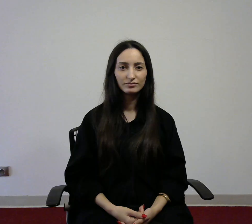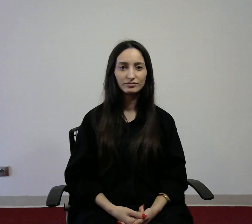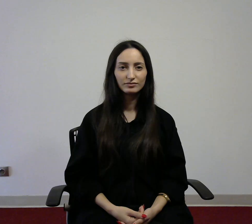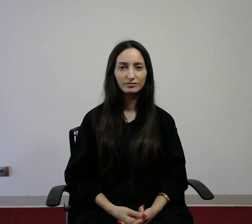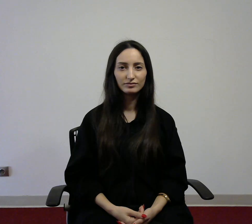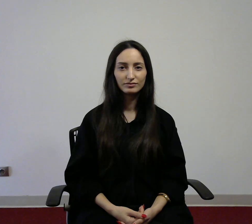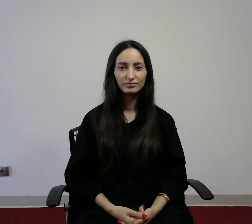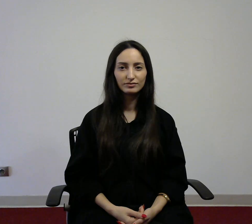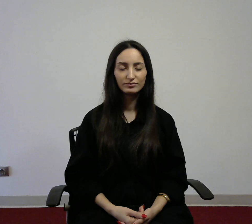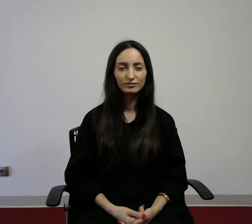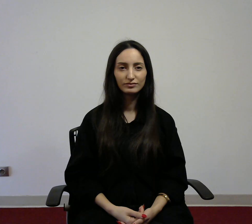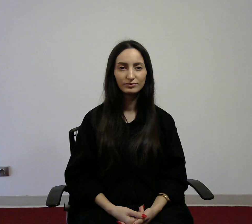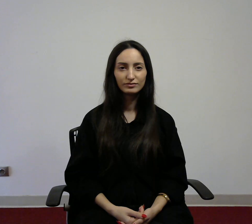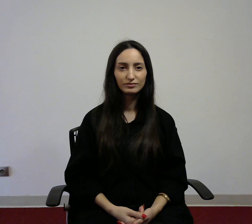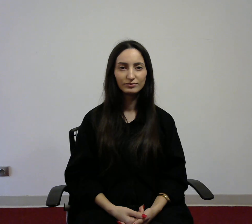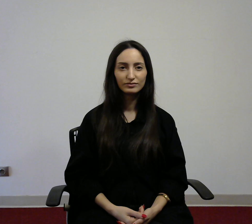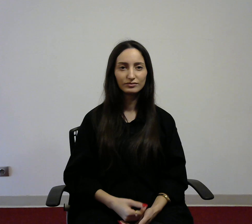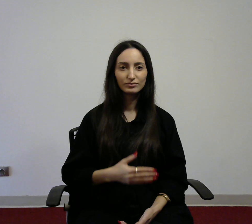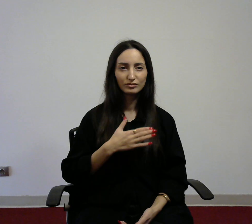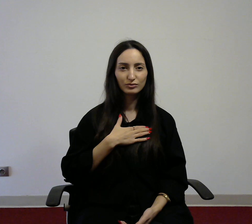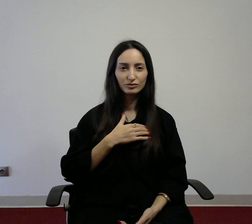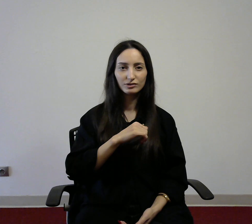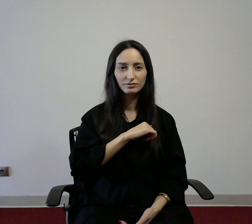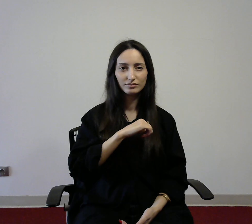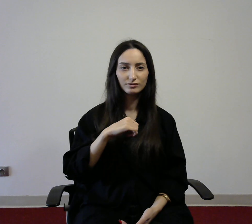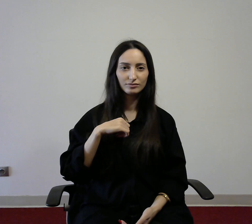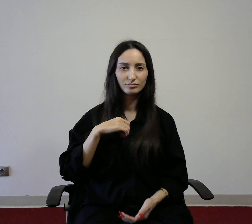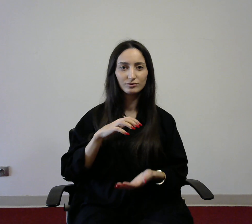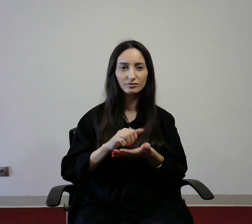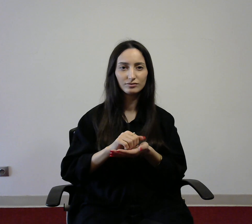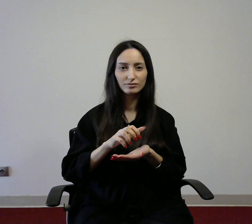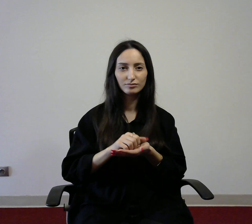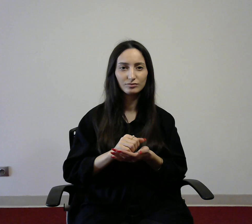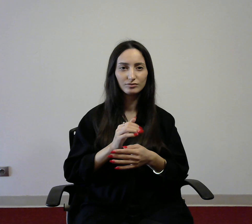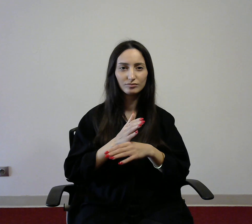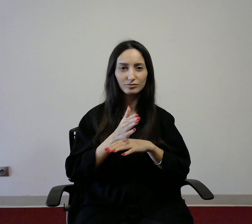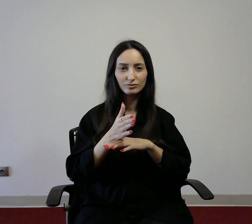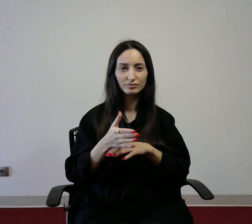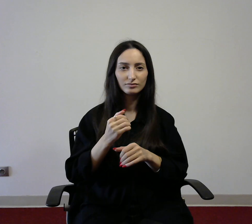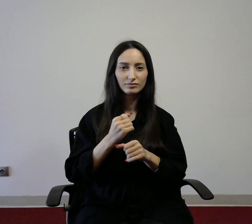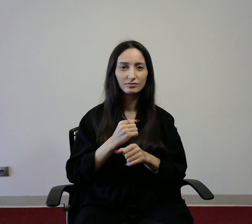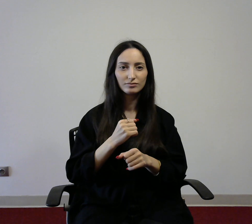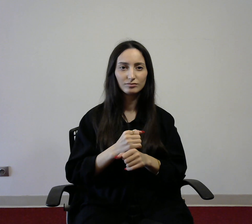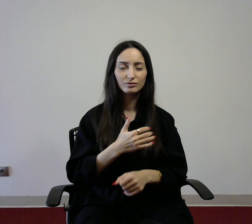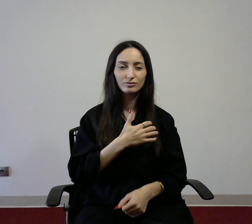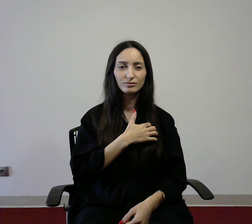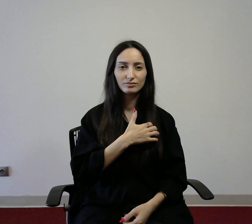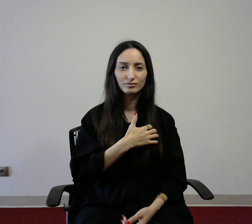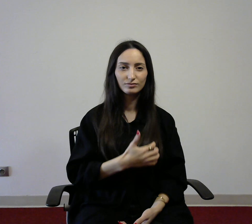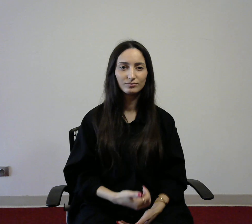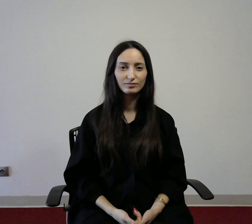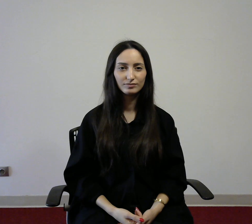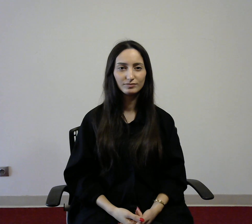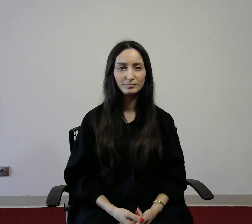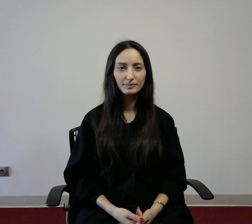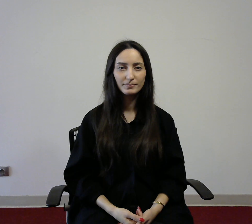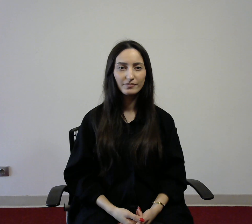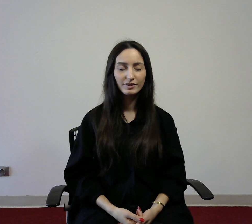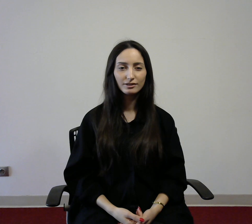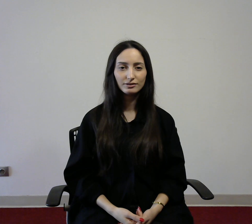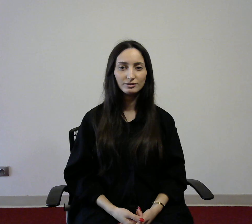Mən özünüməşğulluğa müraciət etmək istəyirəm